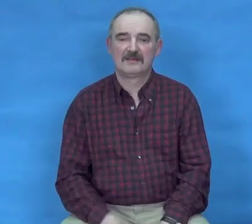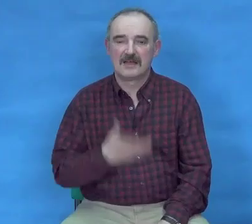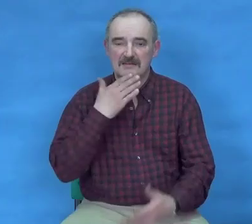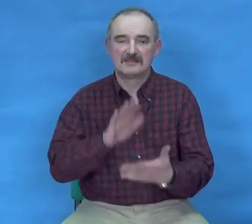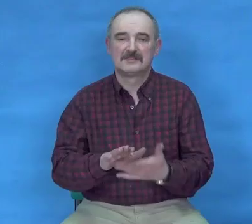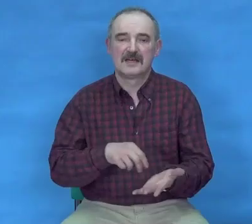Naklejka.